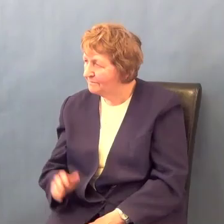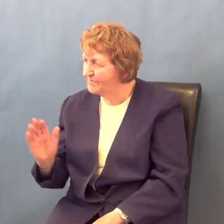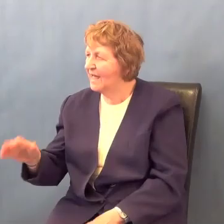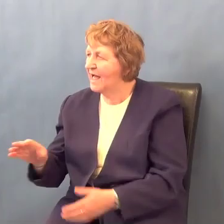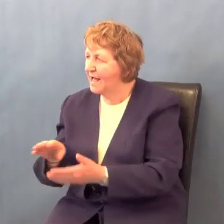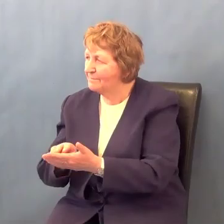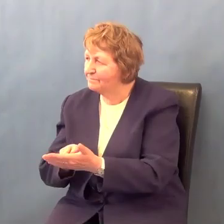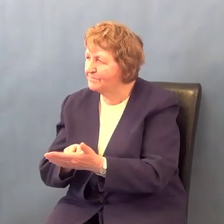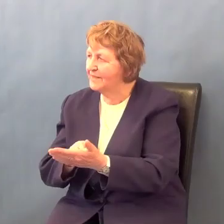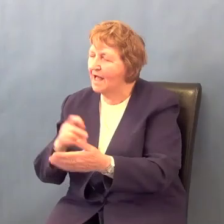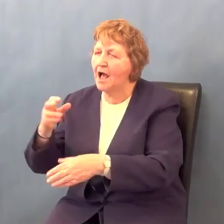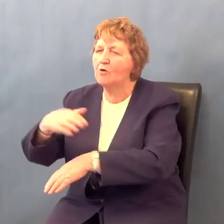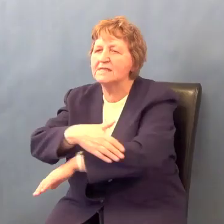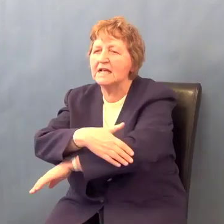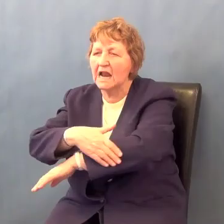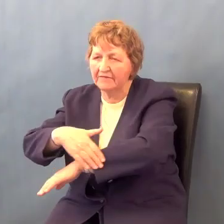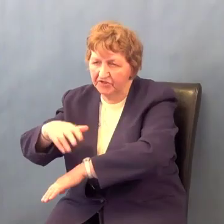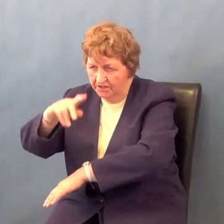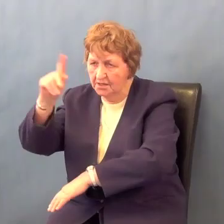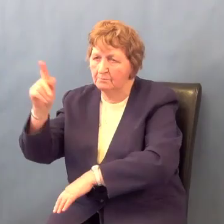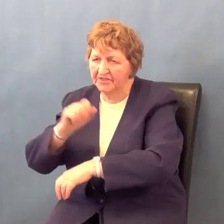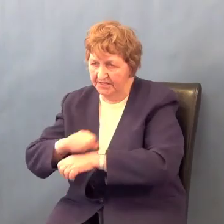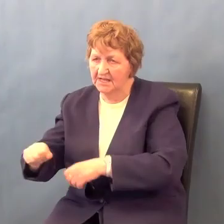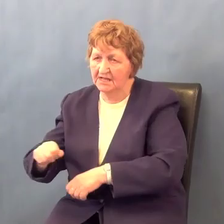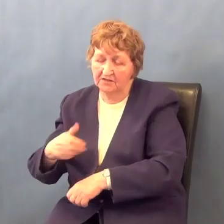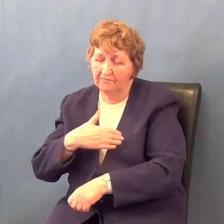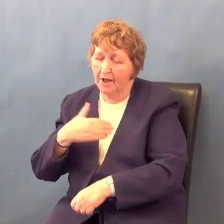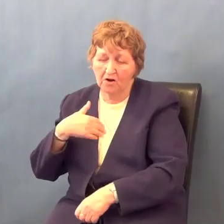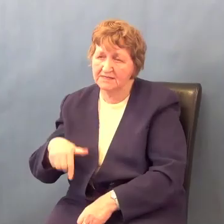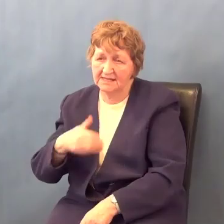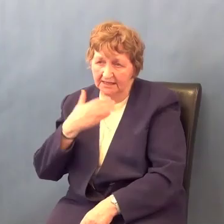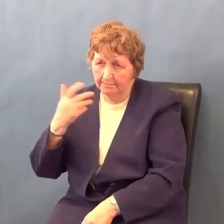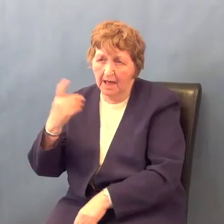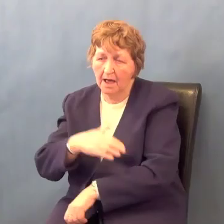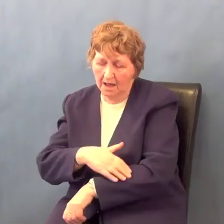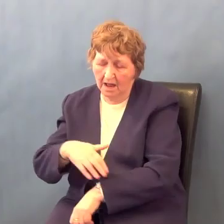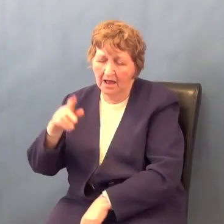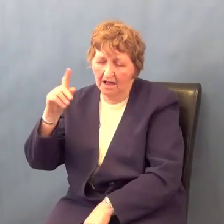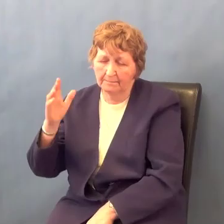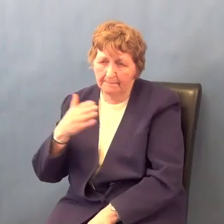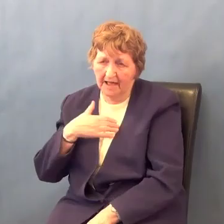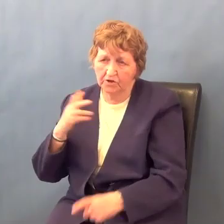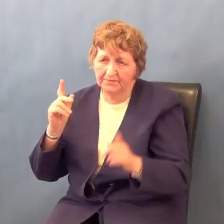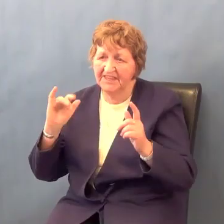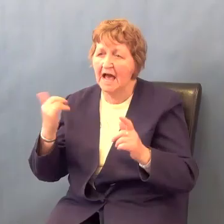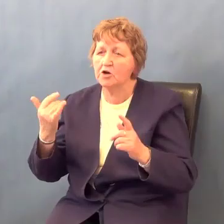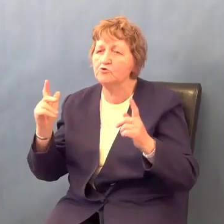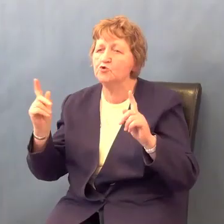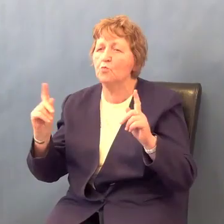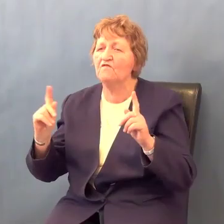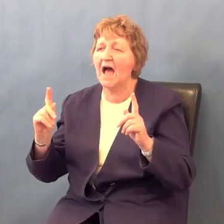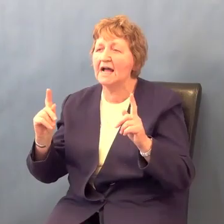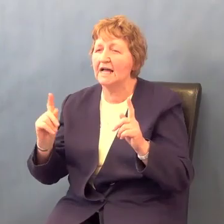Na przykład gdzieś w innym państwie jest, ale w Polsce nie ma, za granicą mają jakieś uwagi.